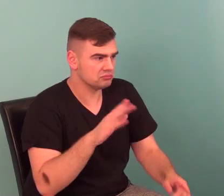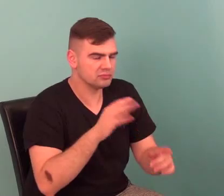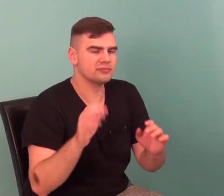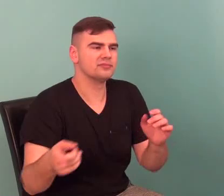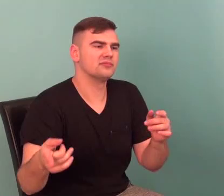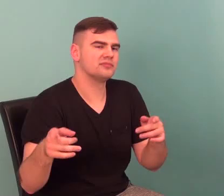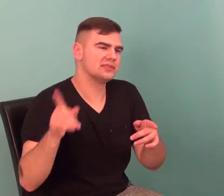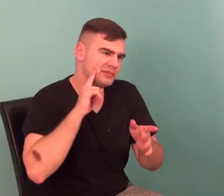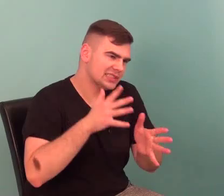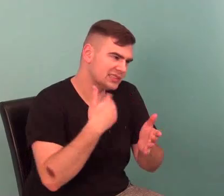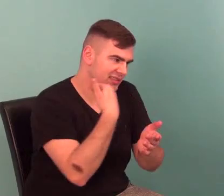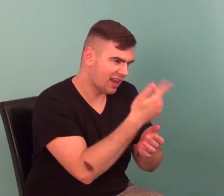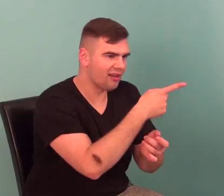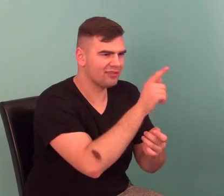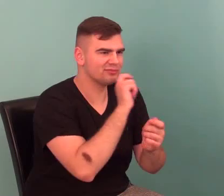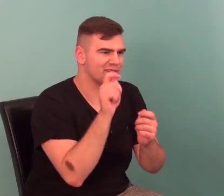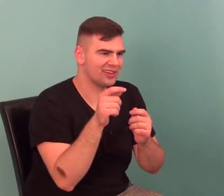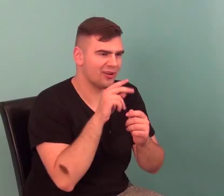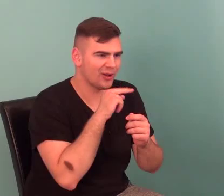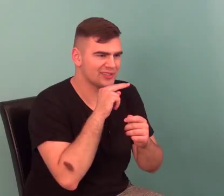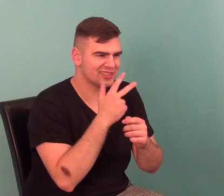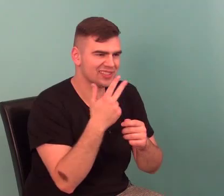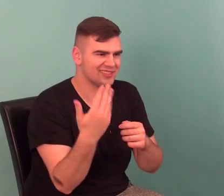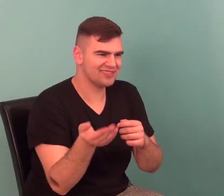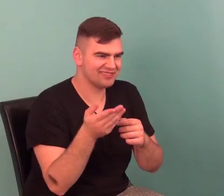Podbiega oddać mu kapelusz, a ten daje mu trzy gruszki.